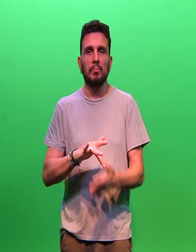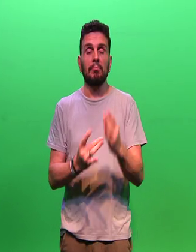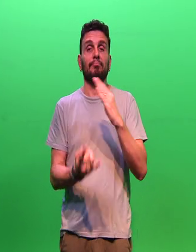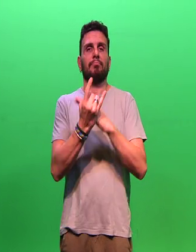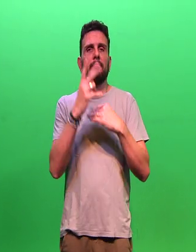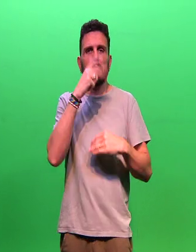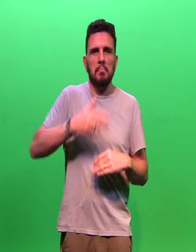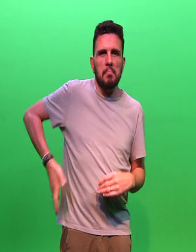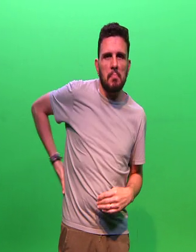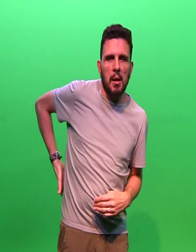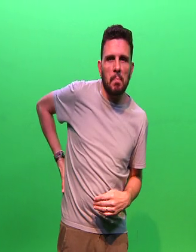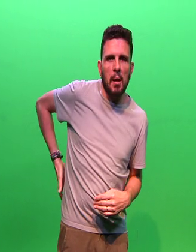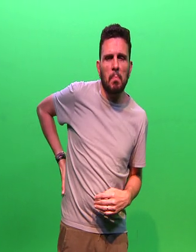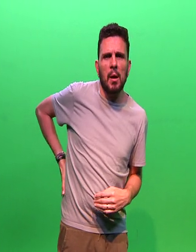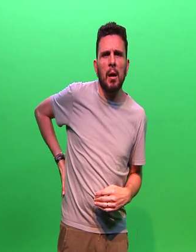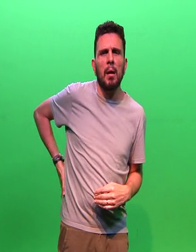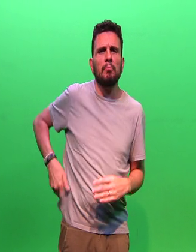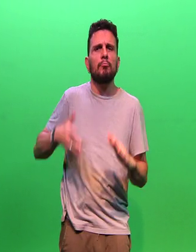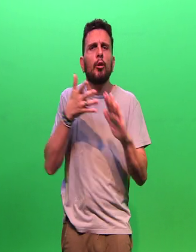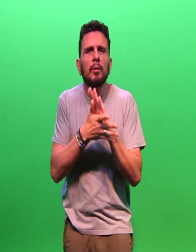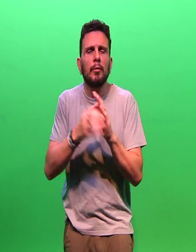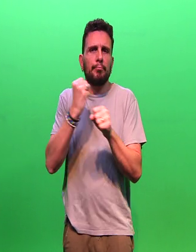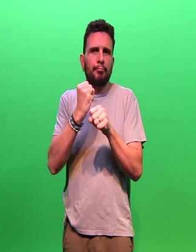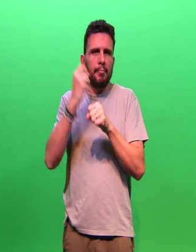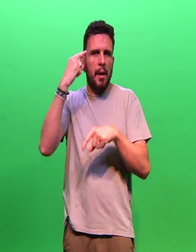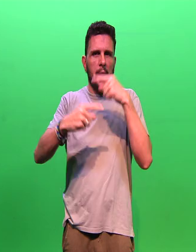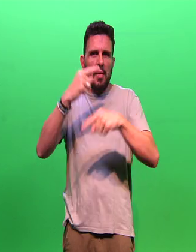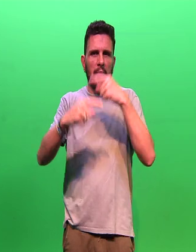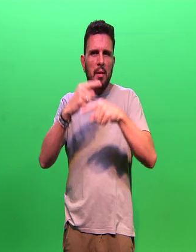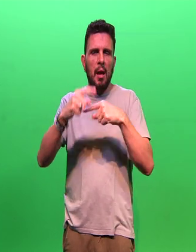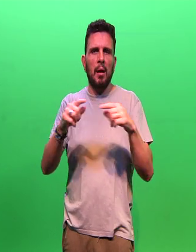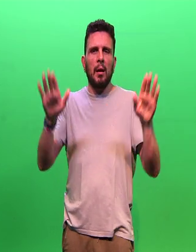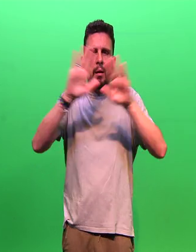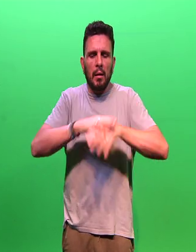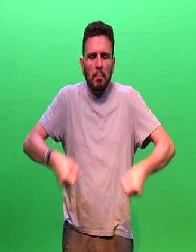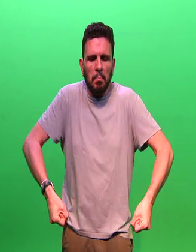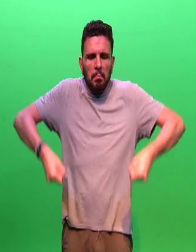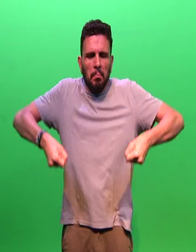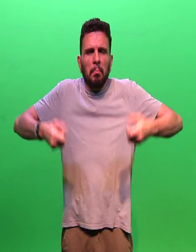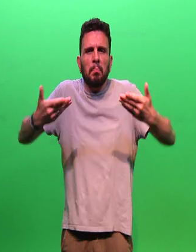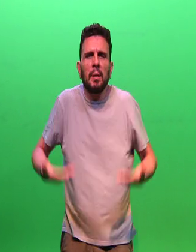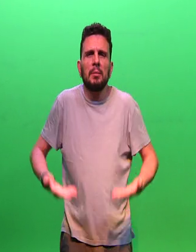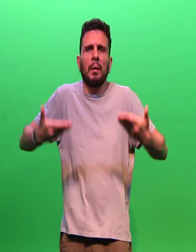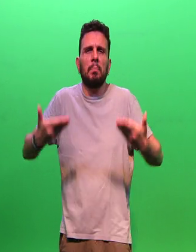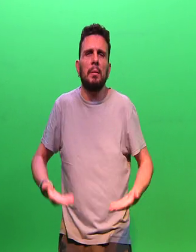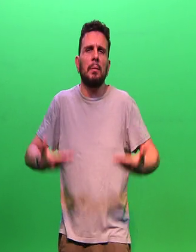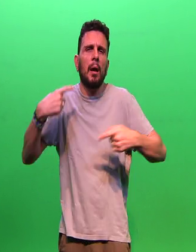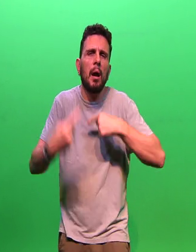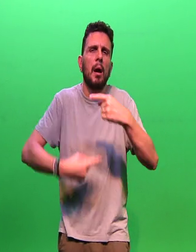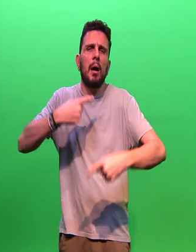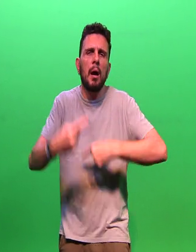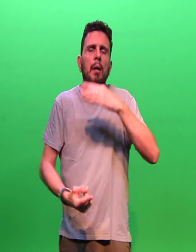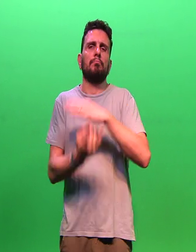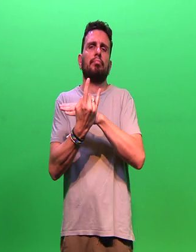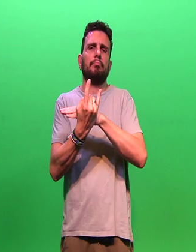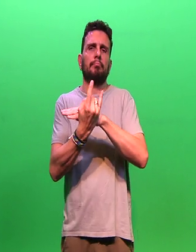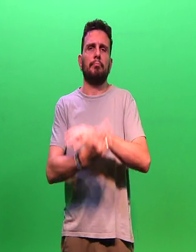M'ha aparegut el dolor de l'esquena perquè treballo cada dia al torn de nit i aixeco pes contínuament.